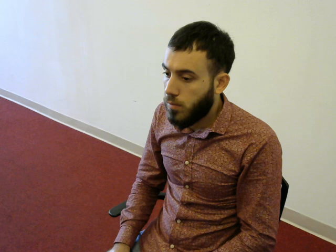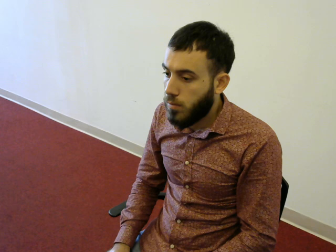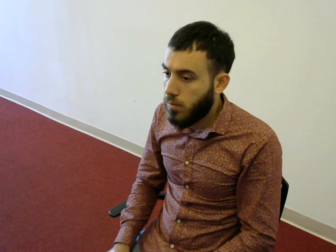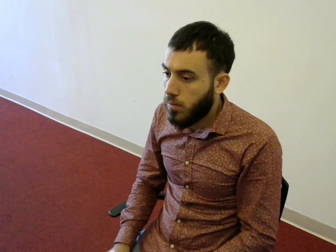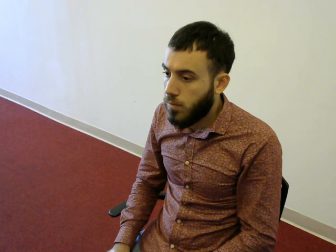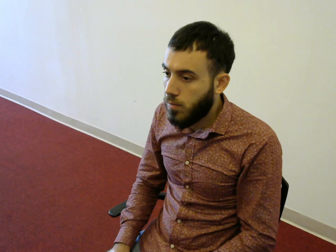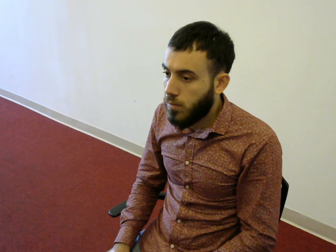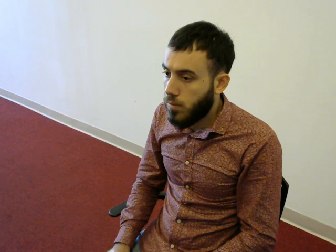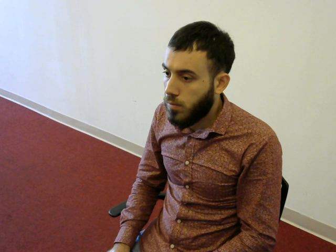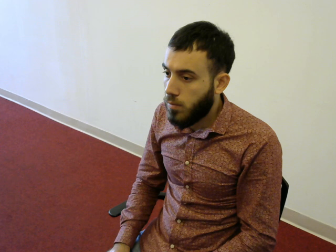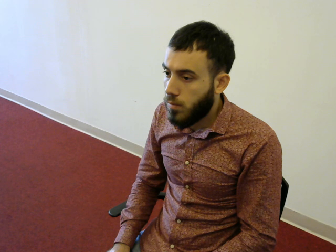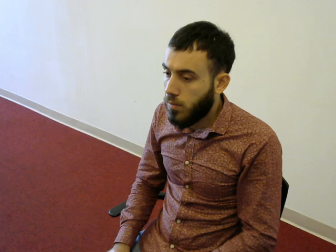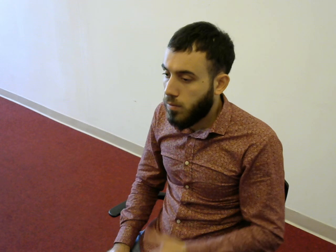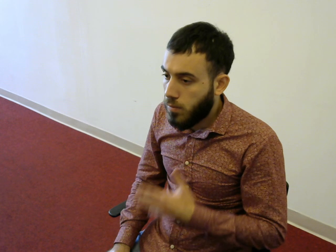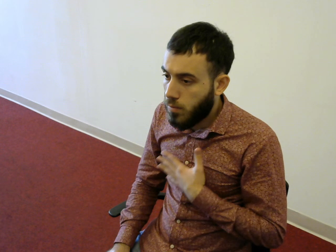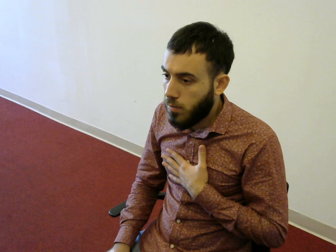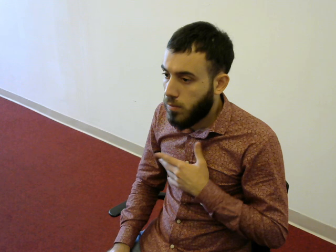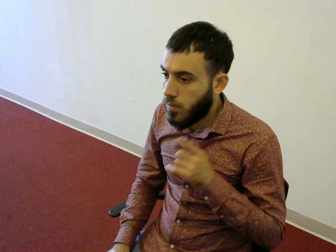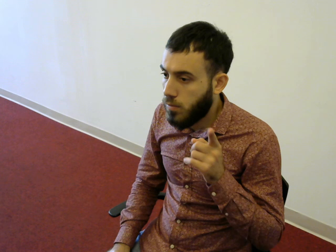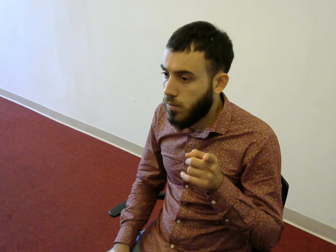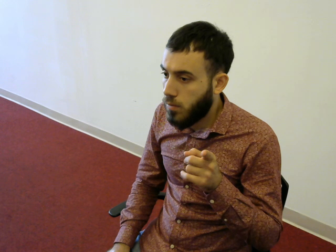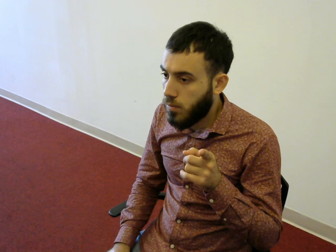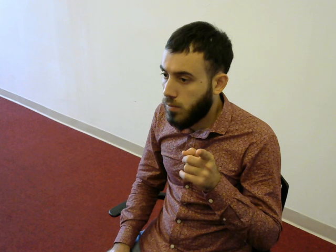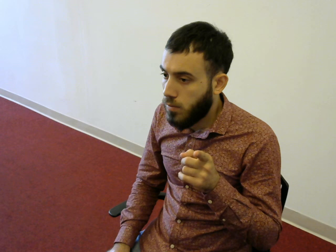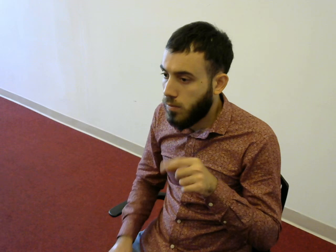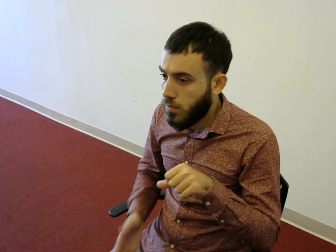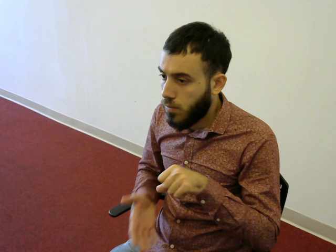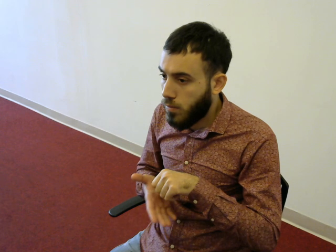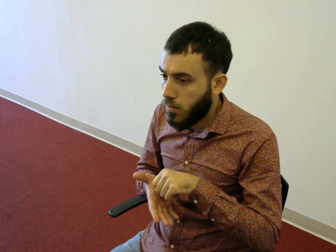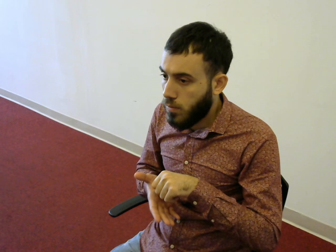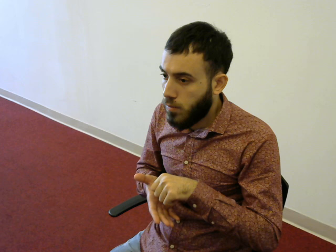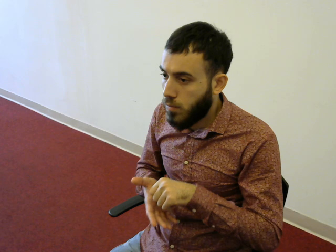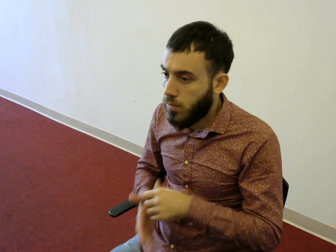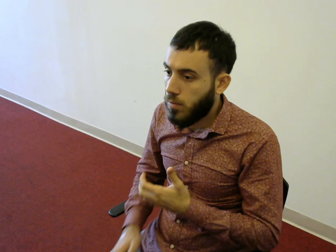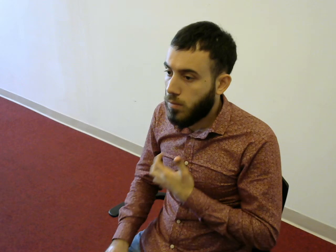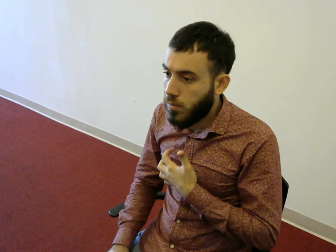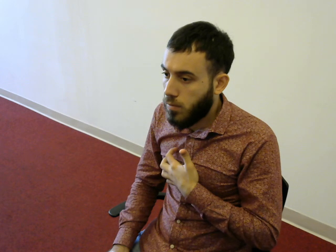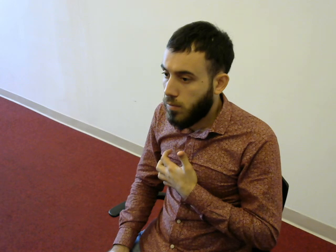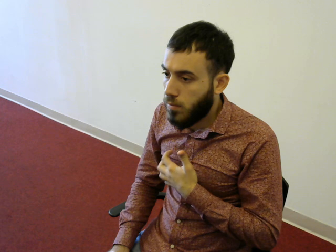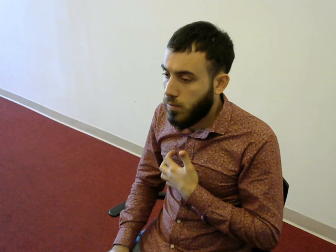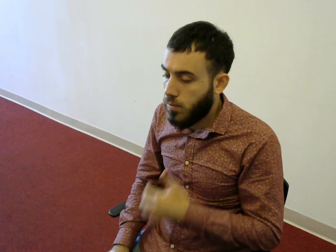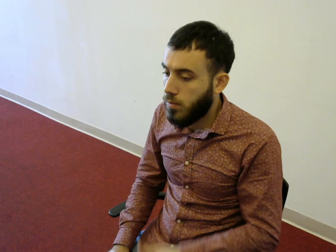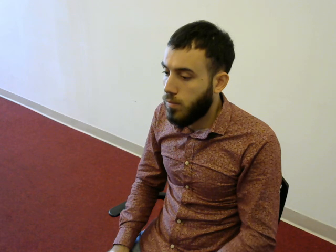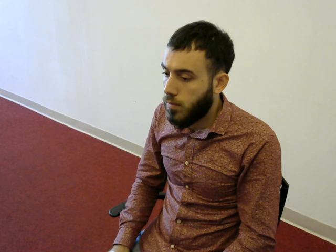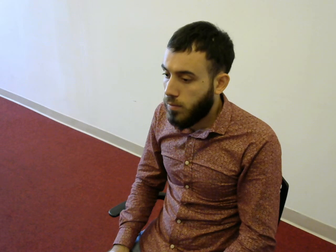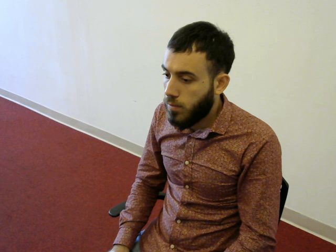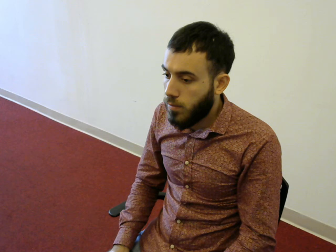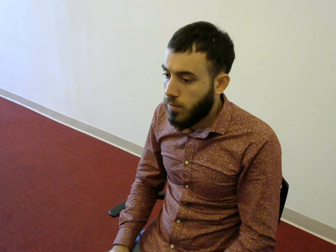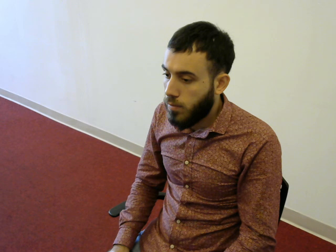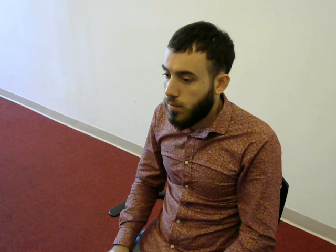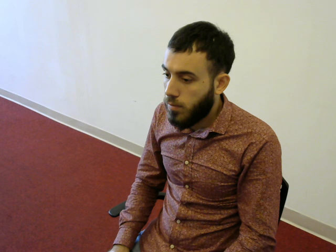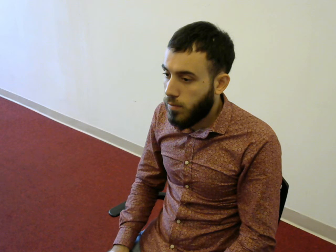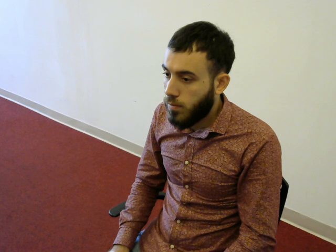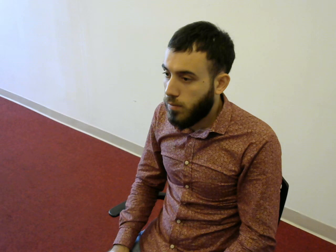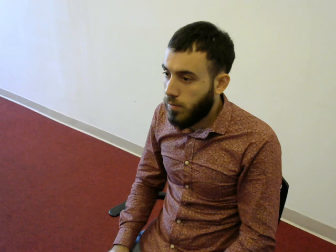Mən orda olmaq istəyərdim